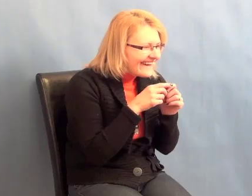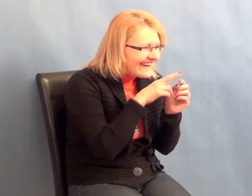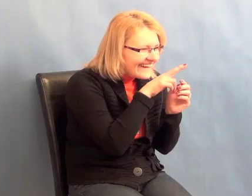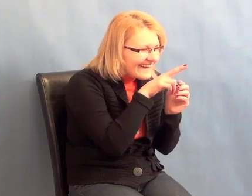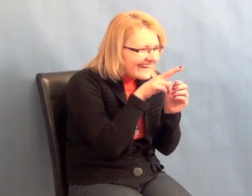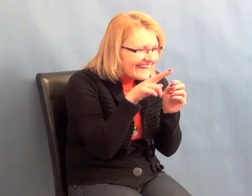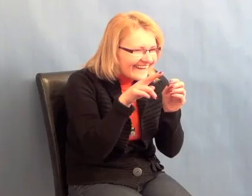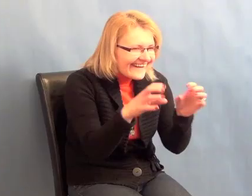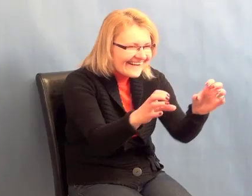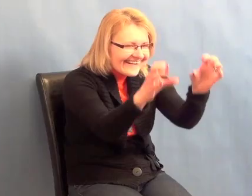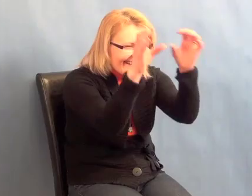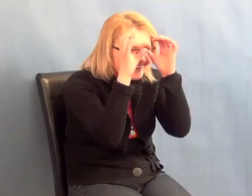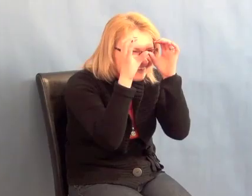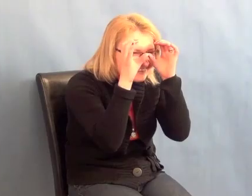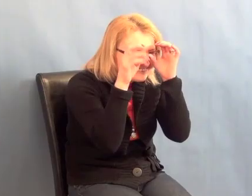Patrzy przez lornetkę.